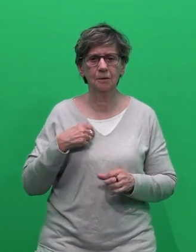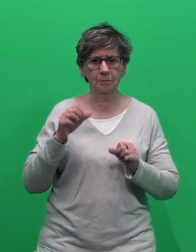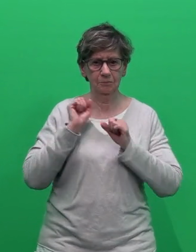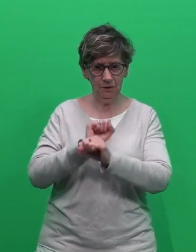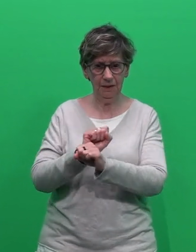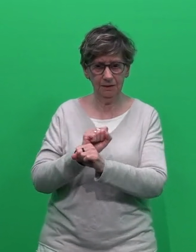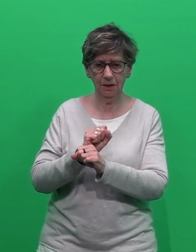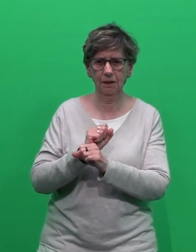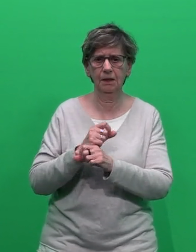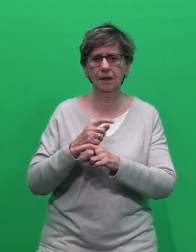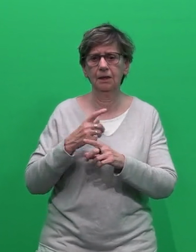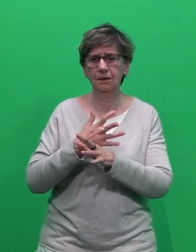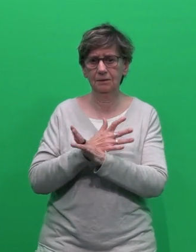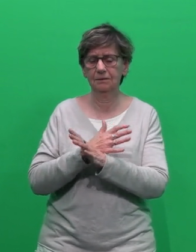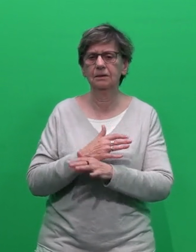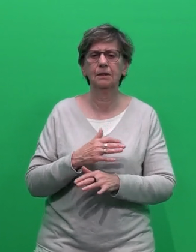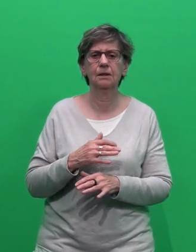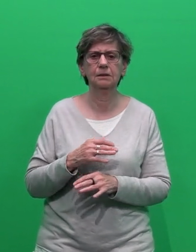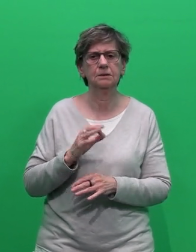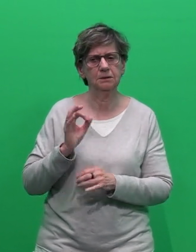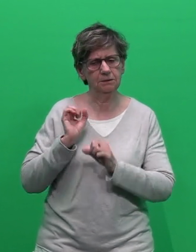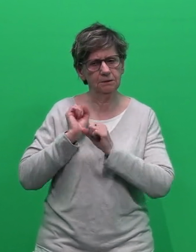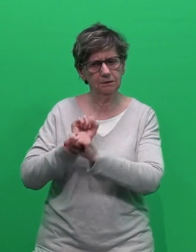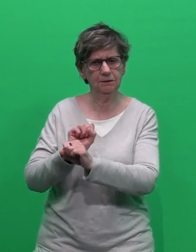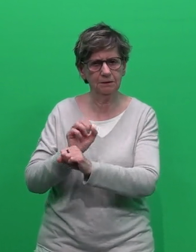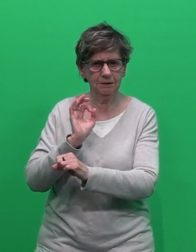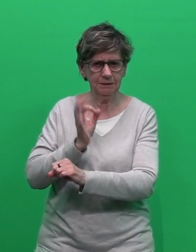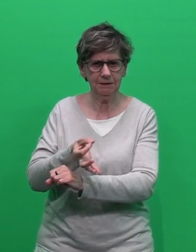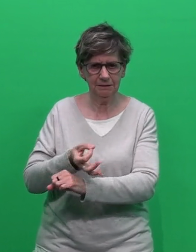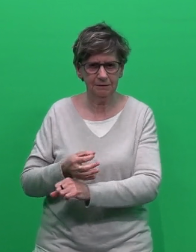Si faig servir mesures protectores quan tinc sexe? Sí, si que em protegeixo.